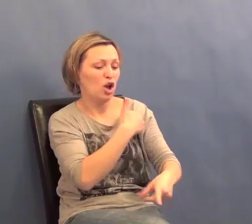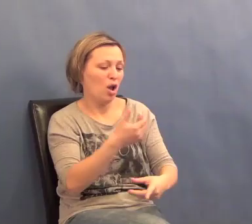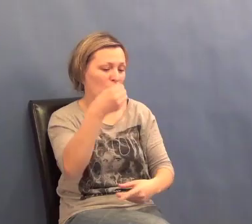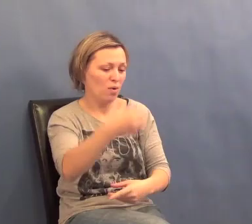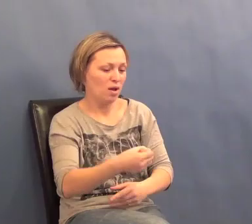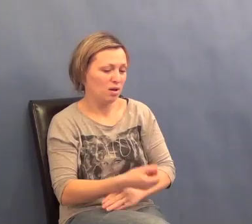Stoi przed szkołą.